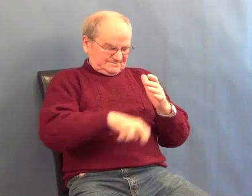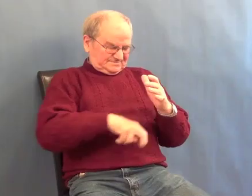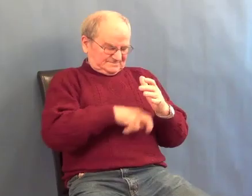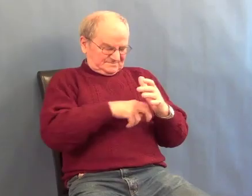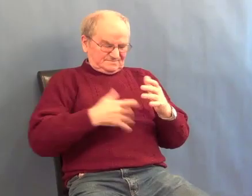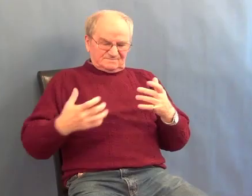Złapać nie chciał.